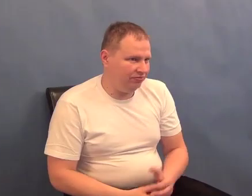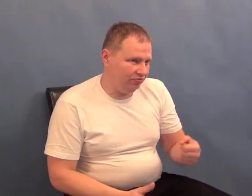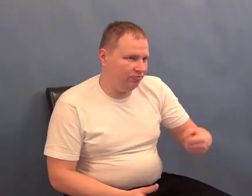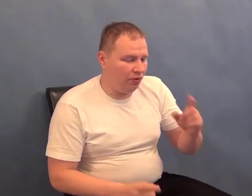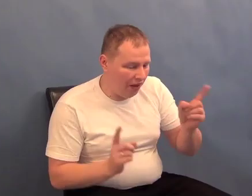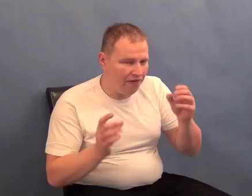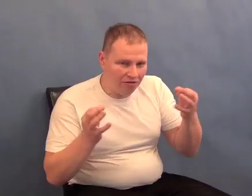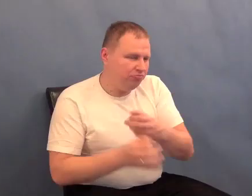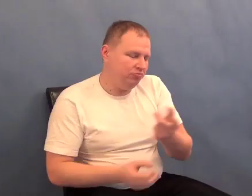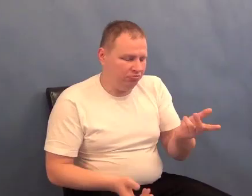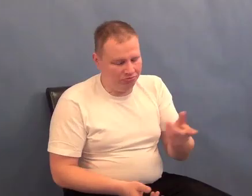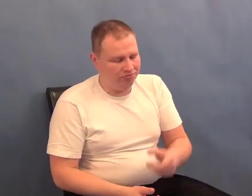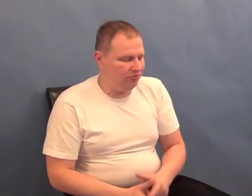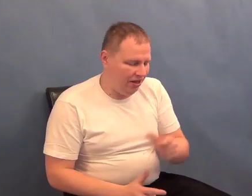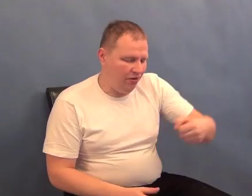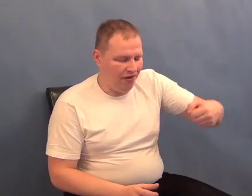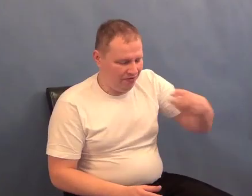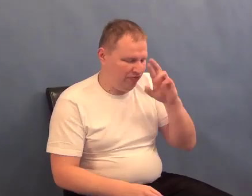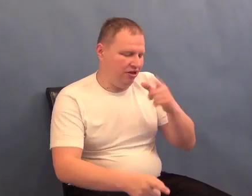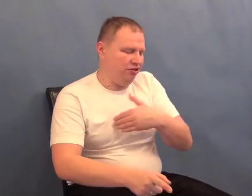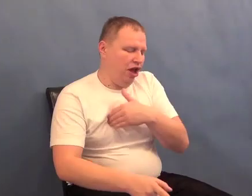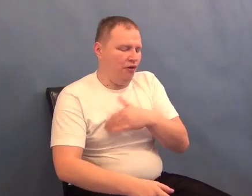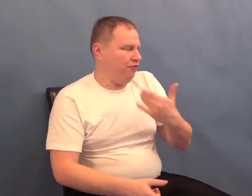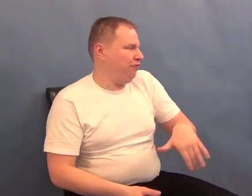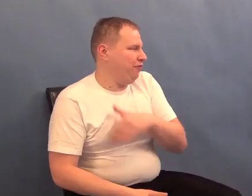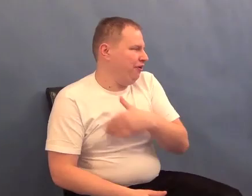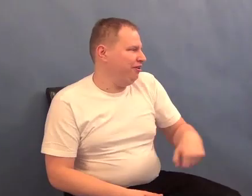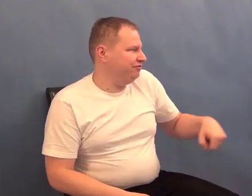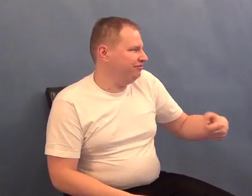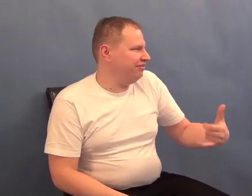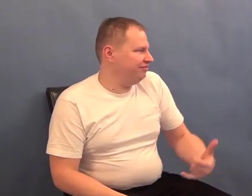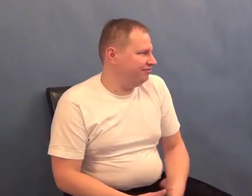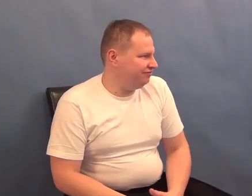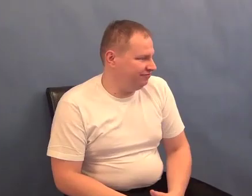Uważać na samochód, samochód może niespodziewanie nadjechać. Ta osoba ma torbę, to wiadomo już, że to są dzieci ze szkoły.